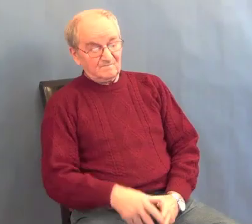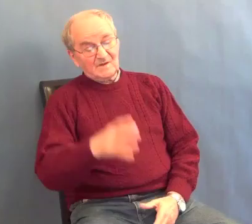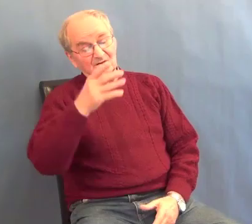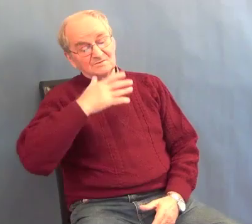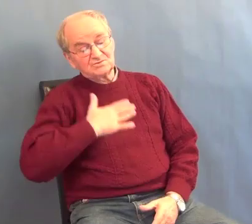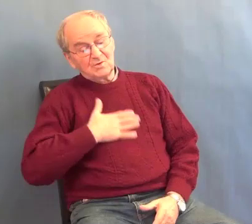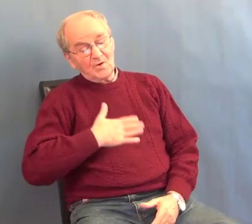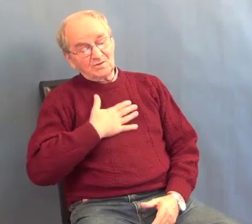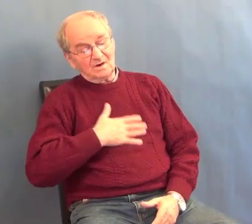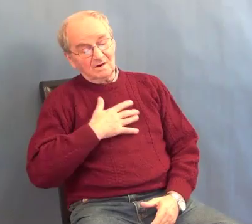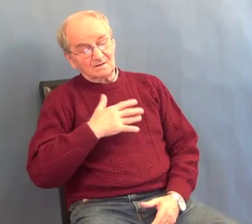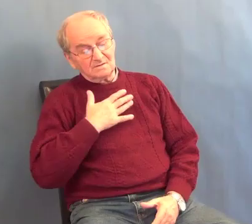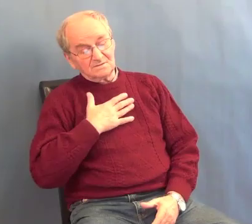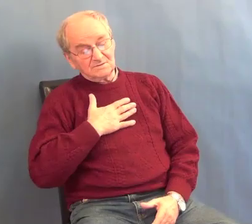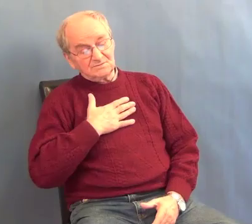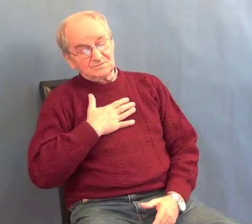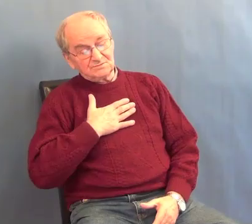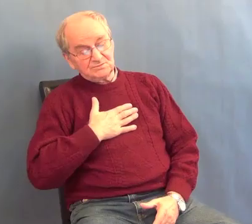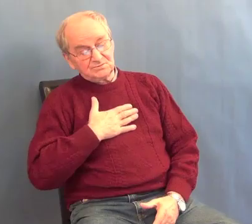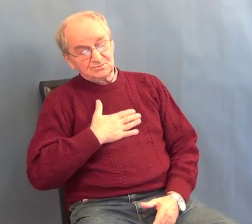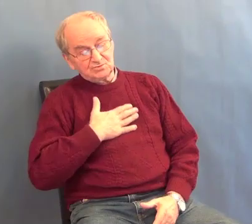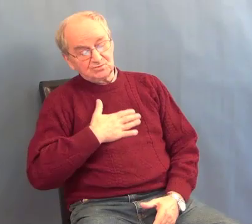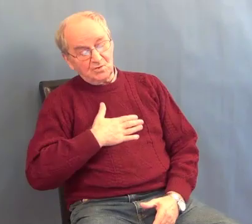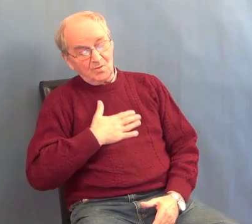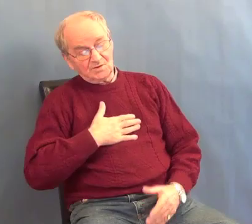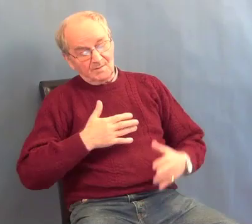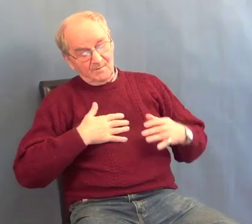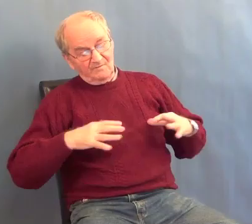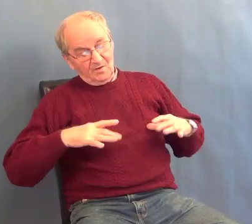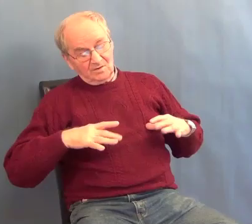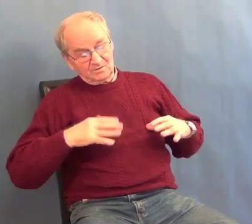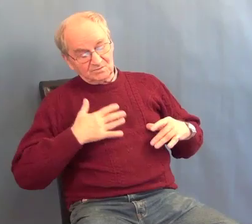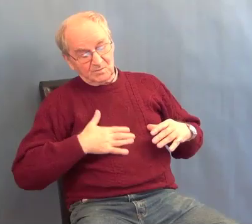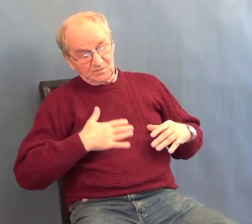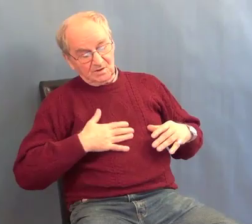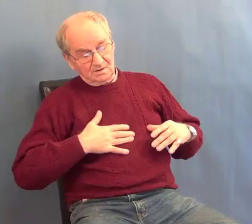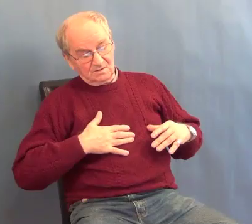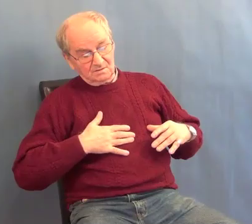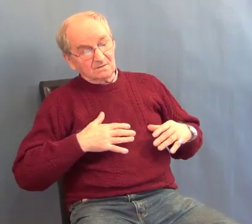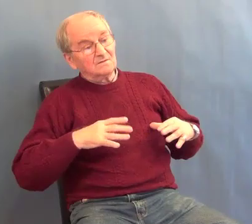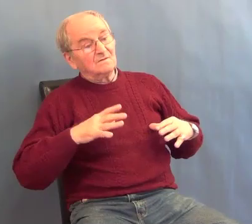W sobotę mam wolne.